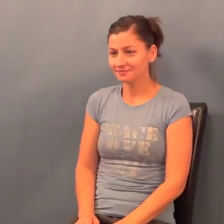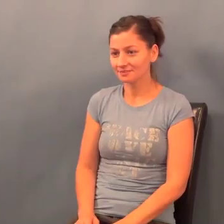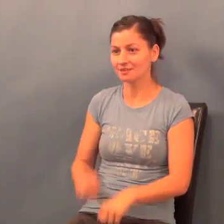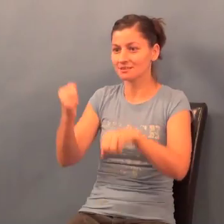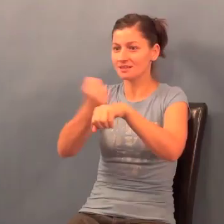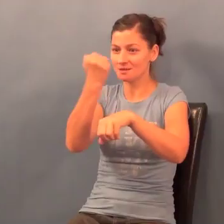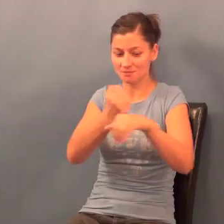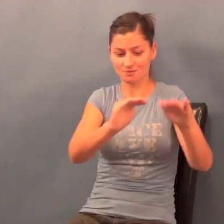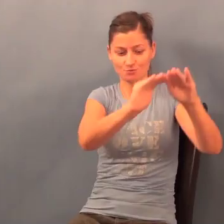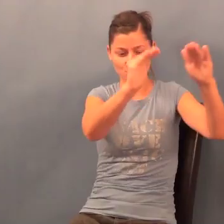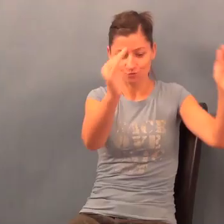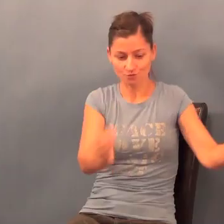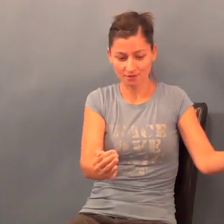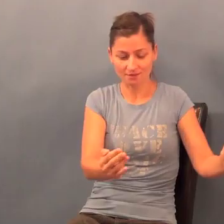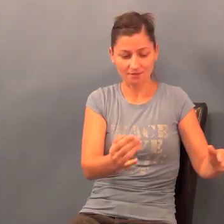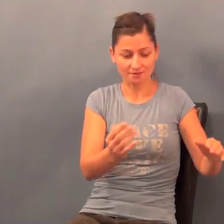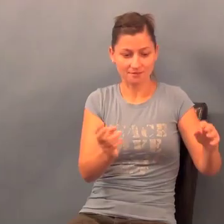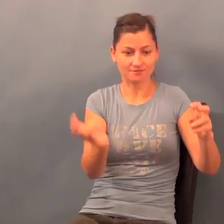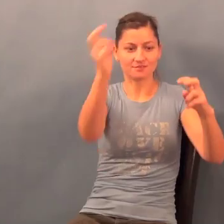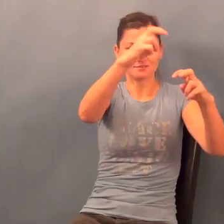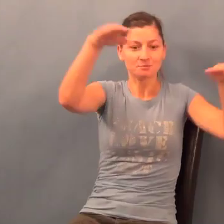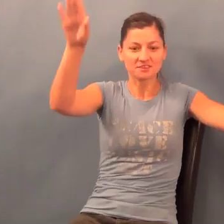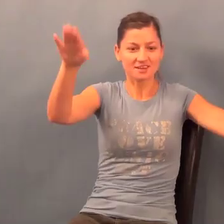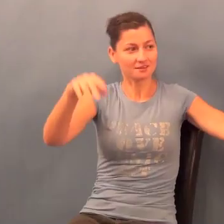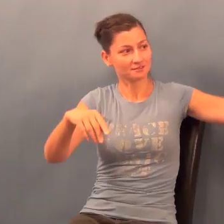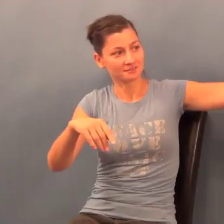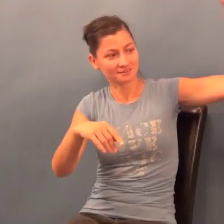Nad kamieniem frunie ptak.